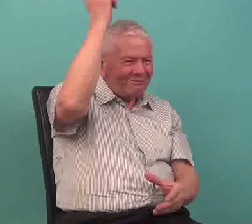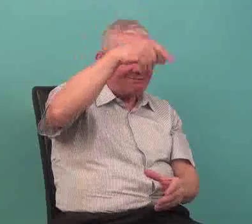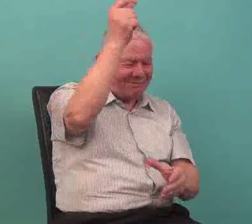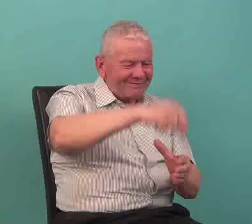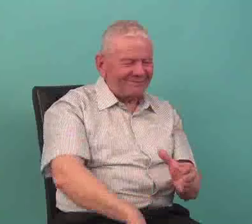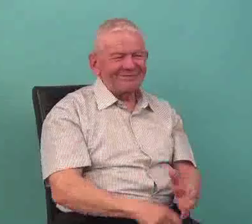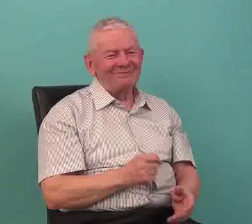Spada z kulą na dół, kot ucieka.